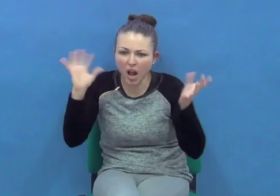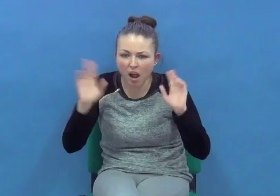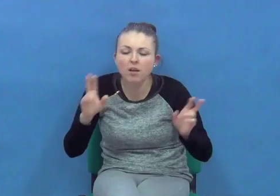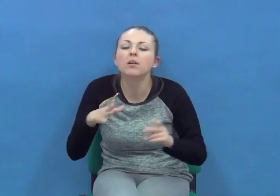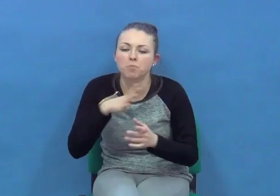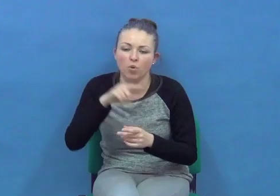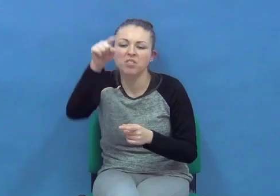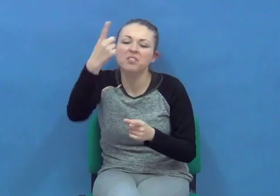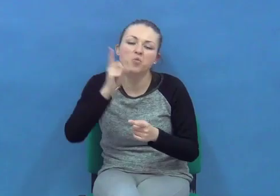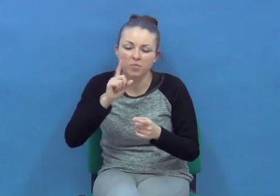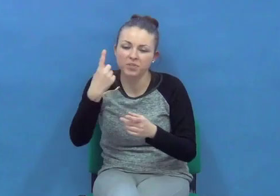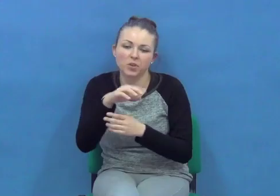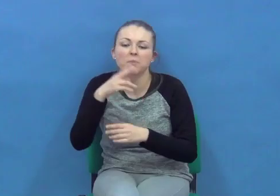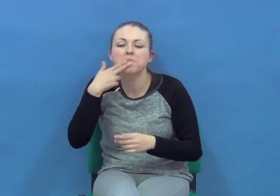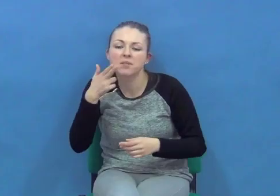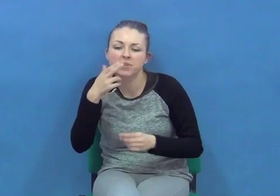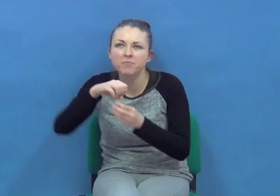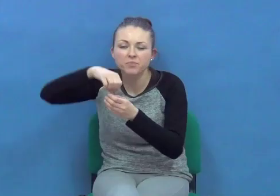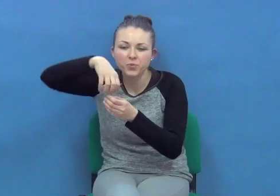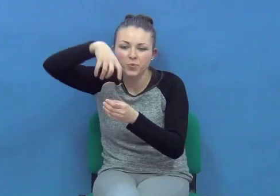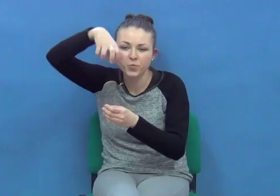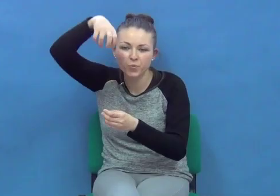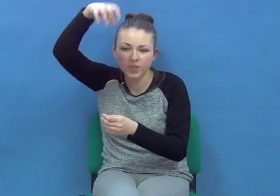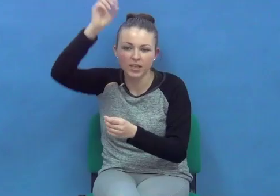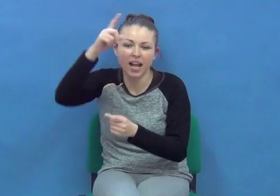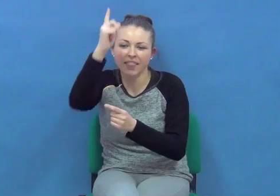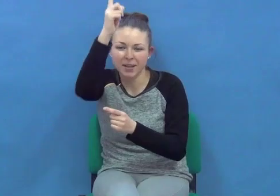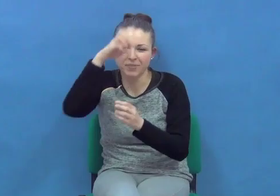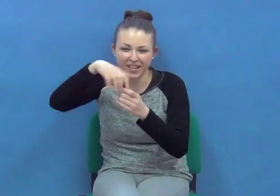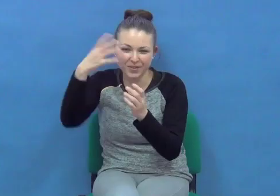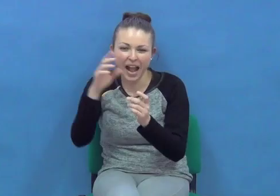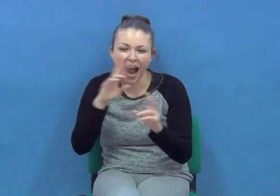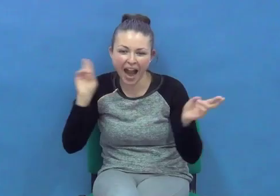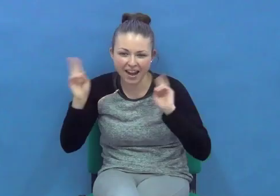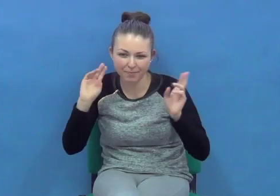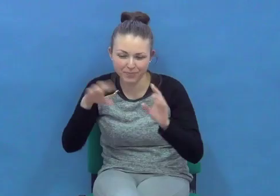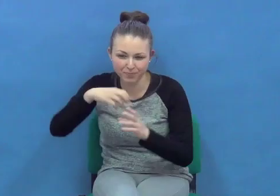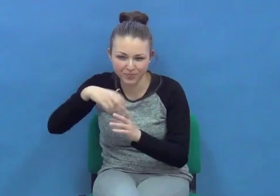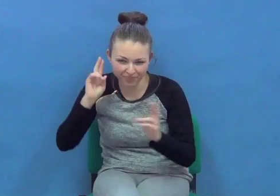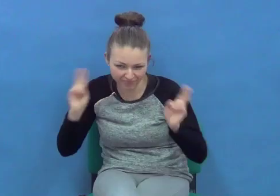Okazało się, że jeden chłopak palił papierosa i dym uruchomił alarm.